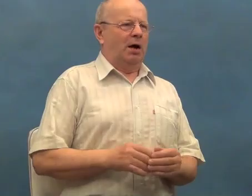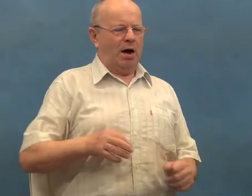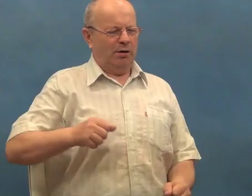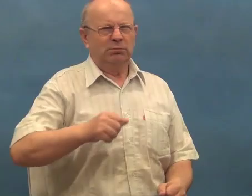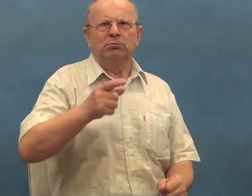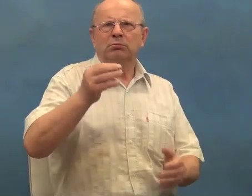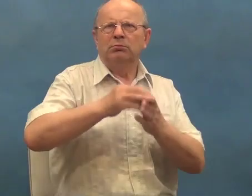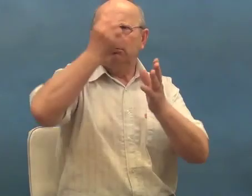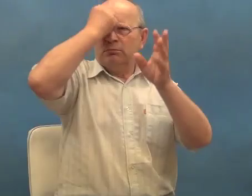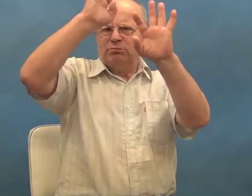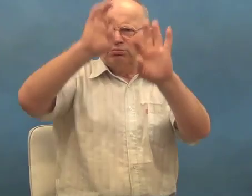Szyba nagle się rozbiła sama.